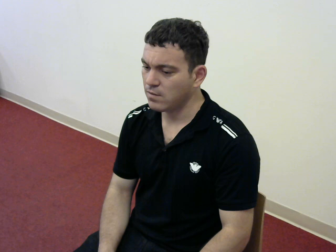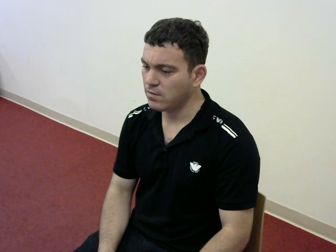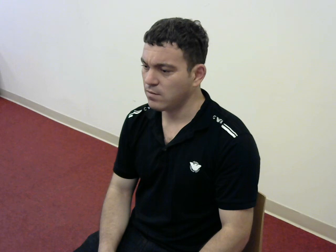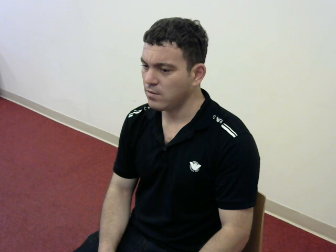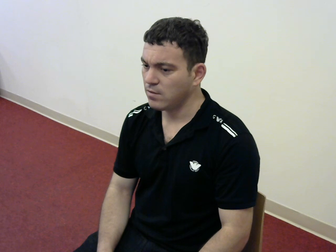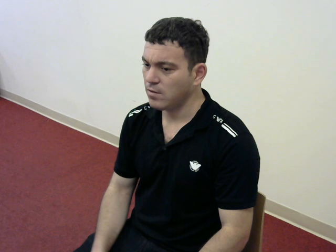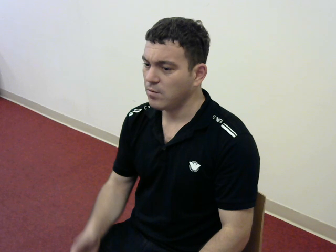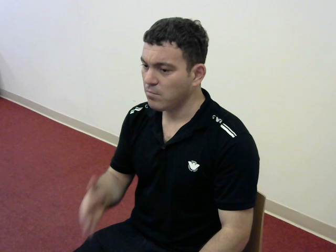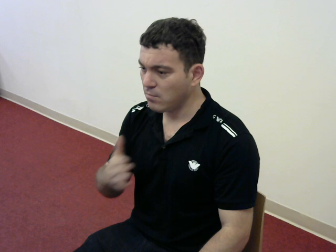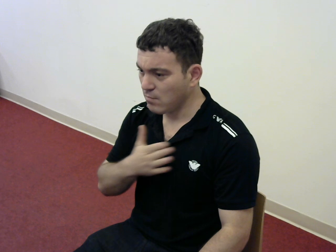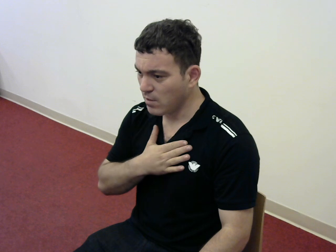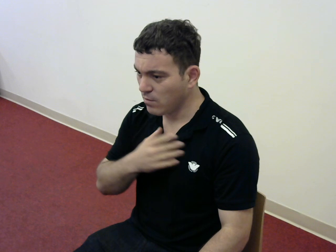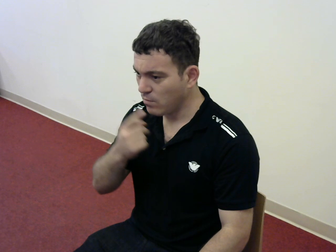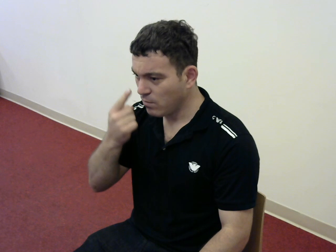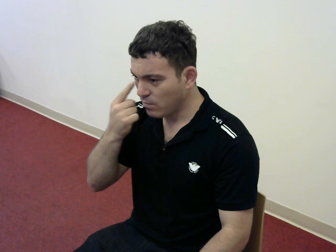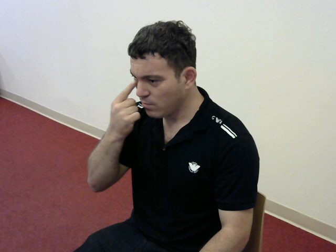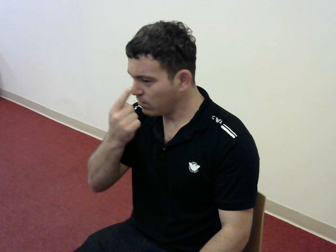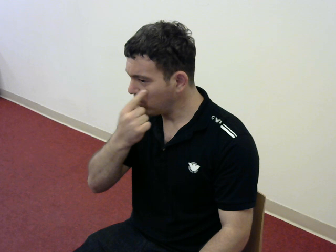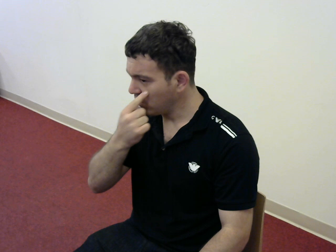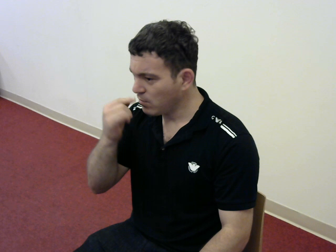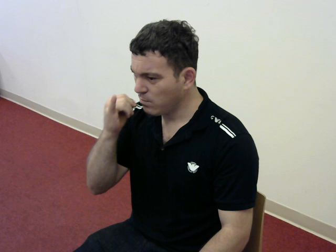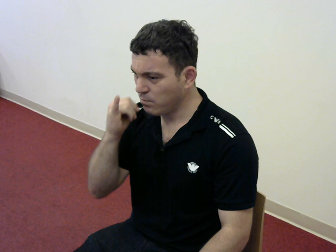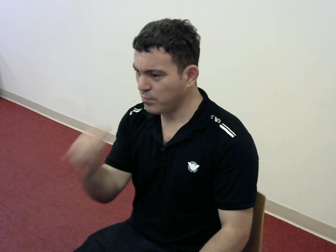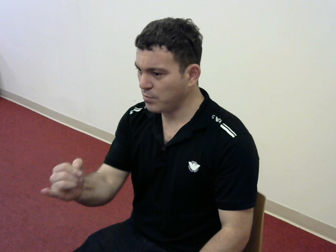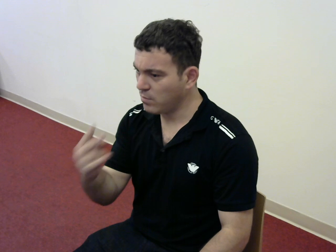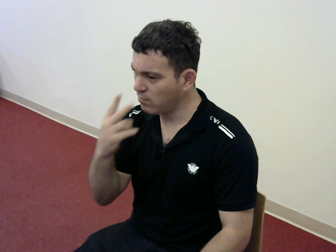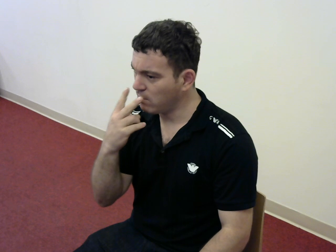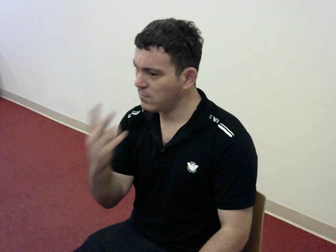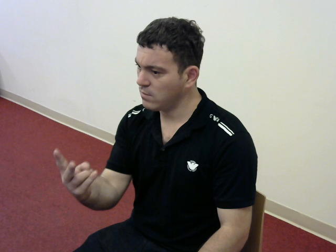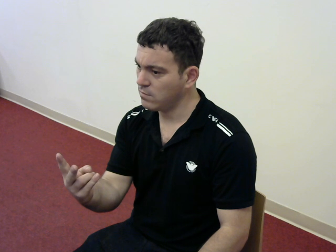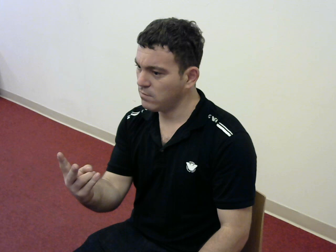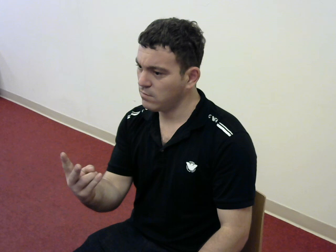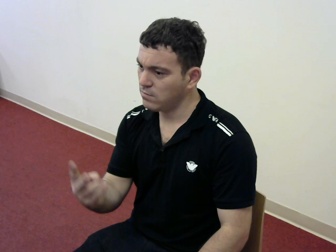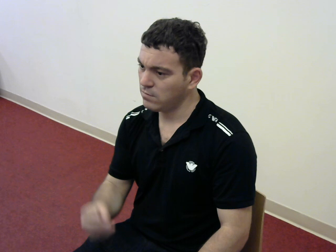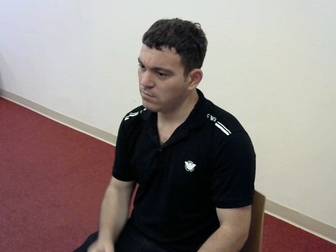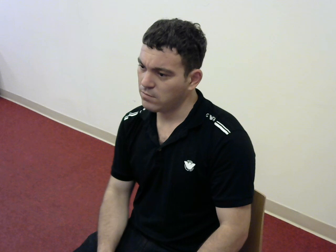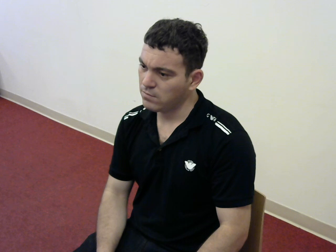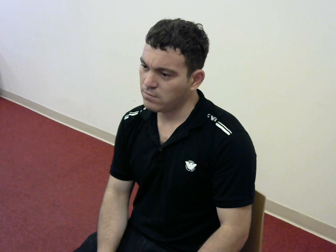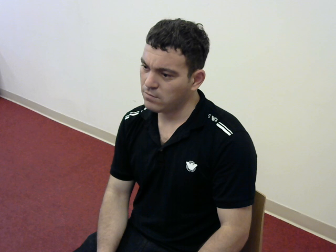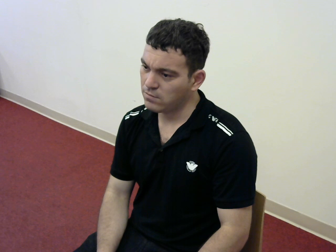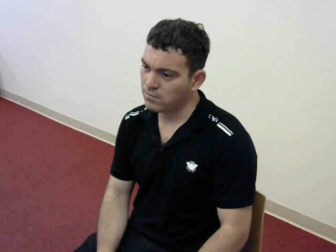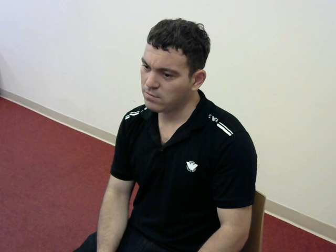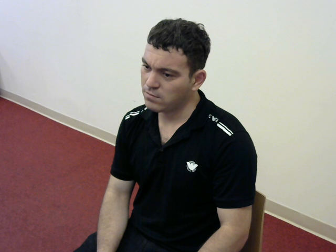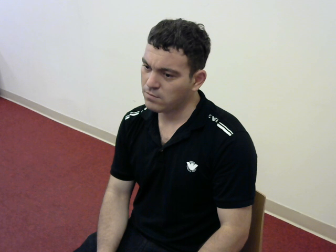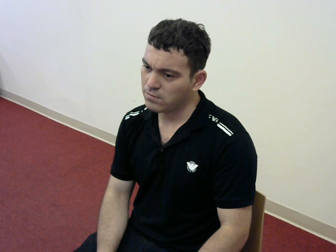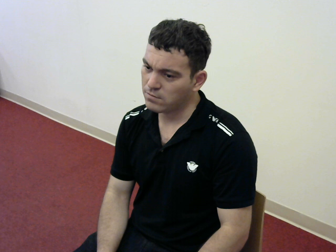Mənim gözüm pis görür